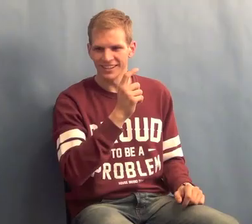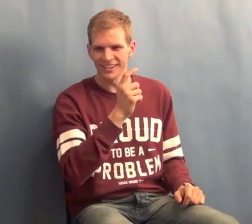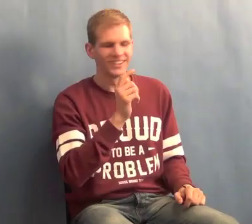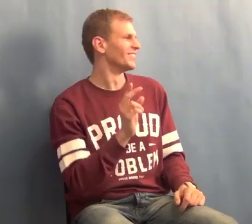Przerwałem w połowie, a teraz nie mogę sobie przypomnieć.